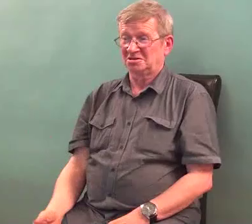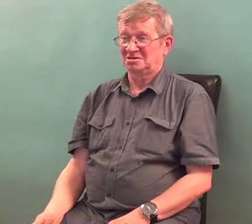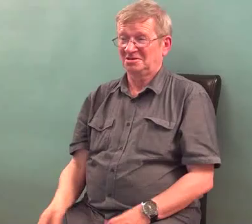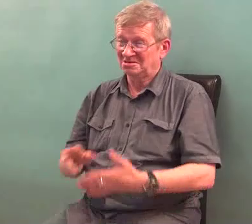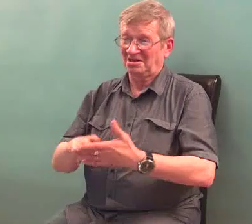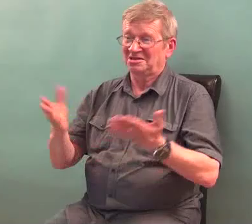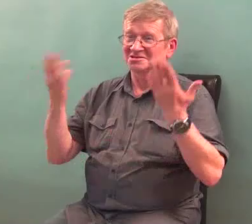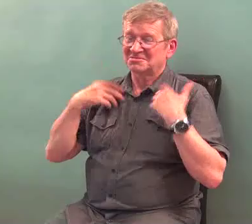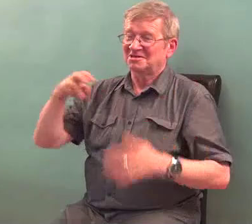Możemy pójść na spacer.